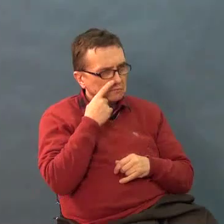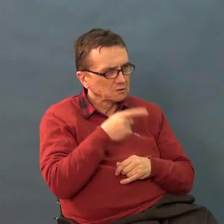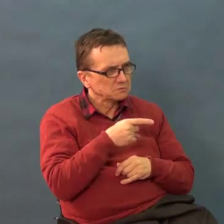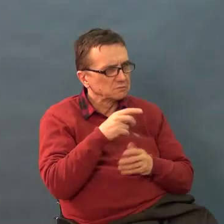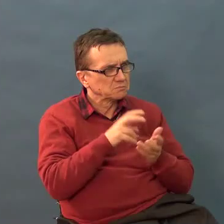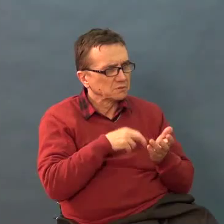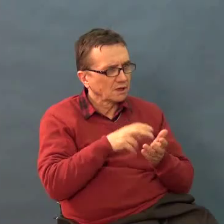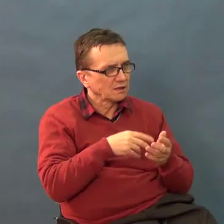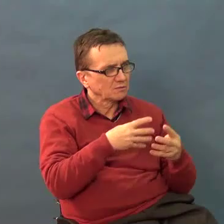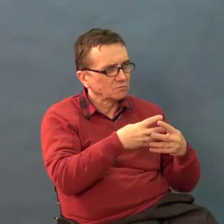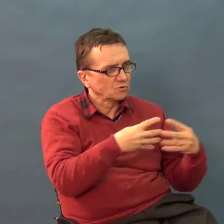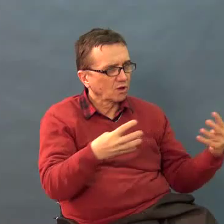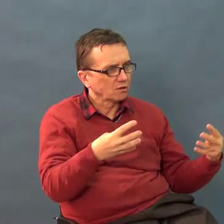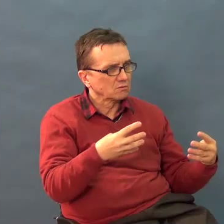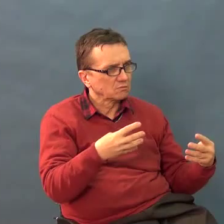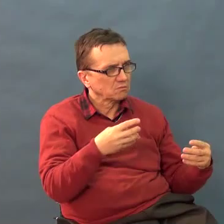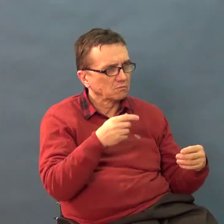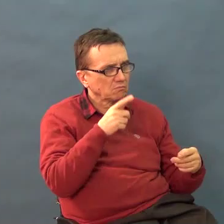Zauważa brak płotu.